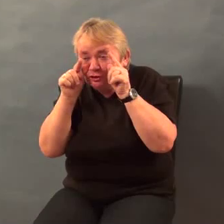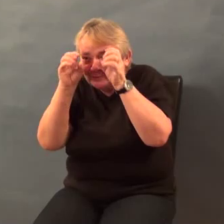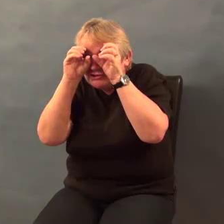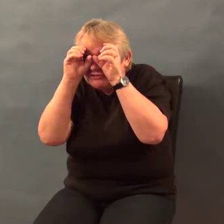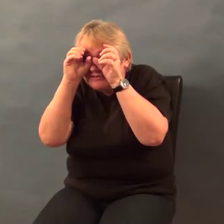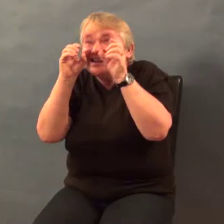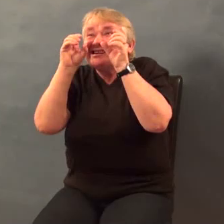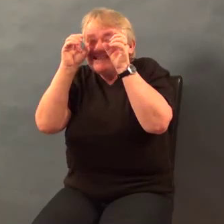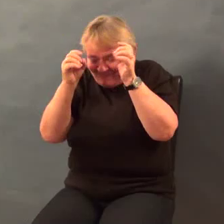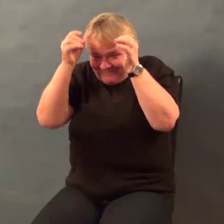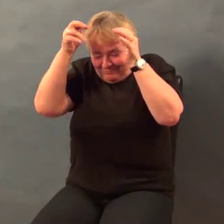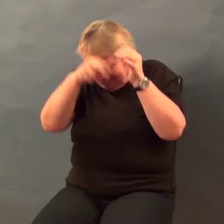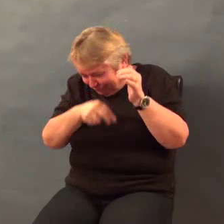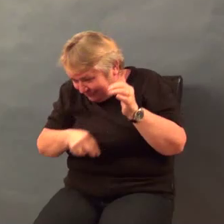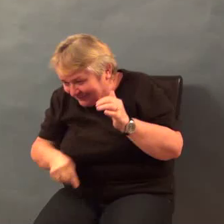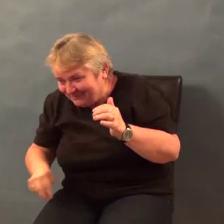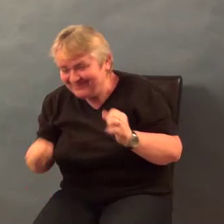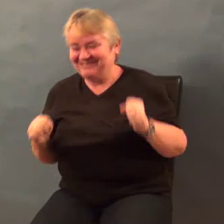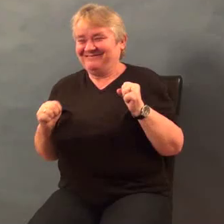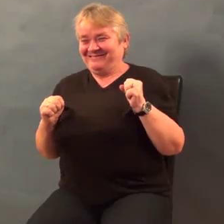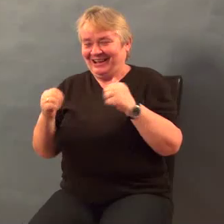Kot z lornetką się ucieszył i zszedł na dół.